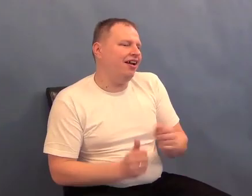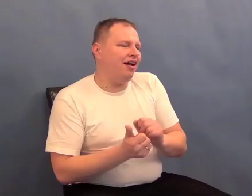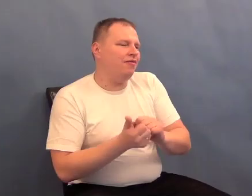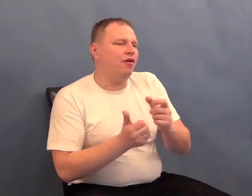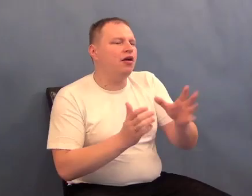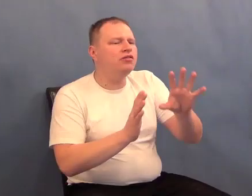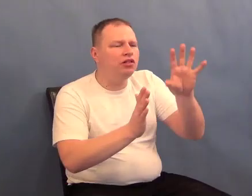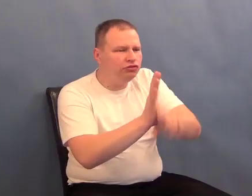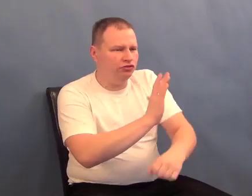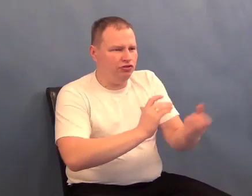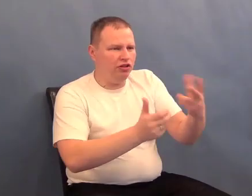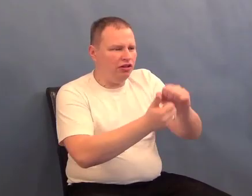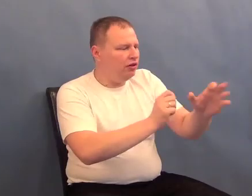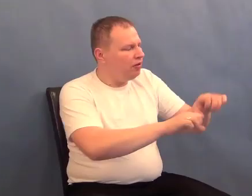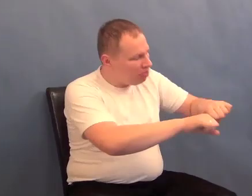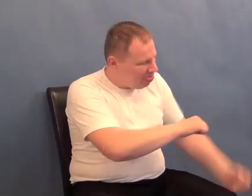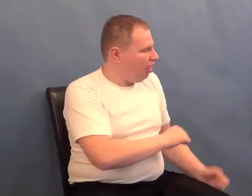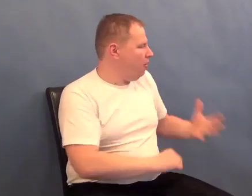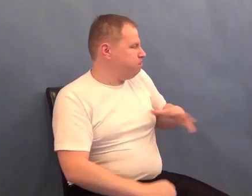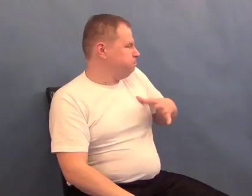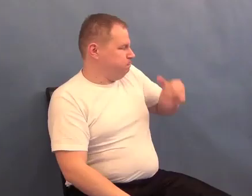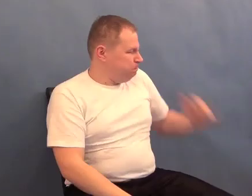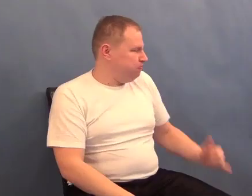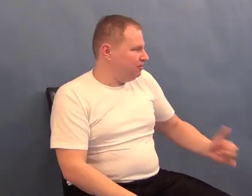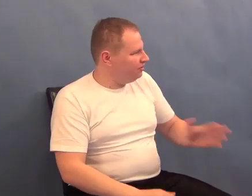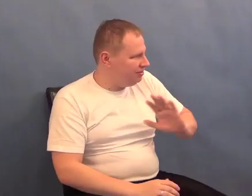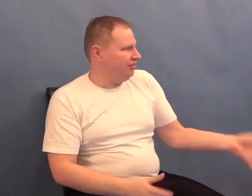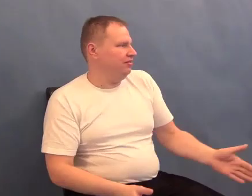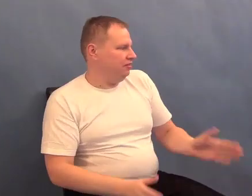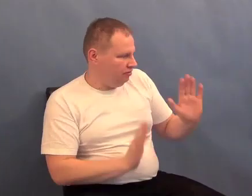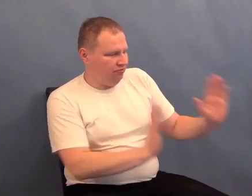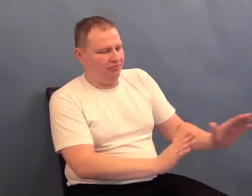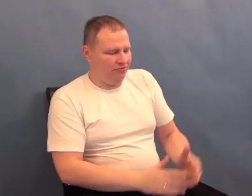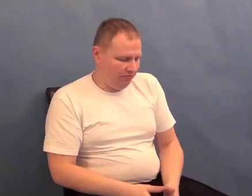Albo coś zniszczyć, ktoś bez powodu zniszczy coś, kopiąc to. Lepiej nie robić tego, zostawić.